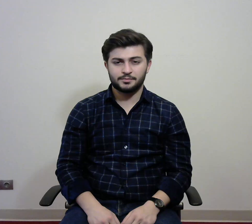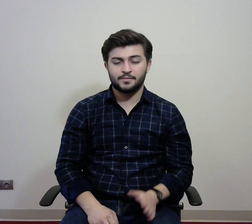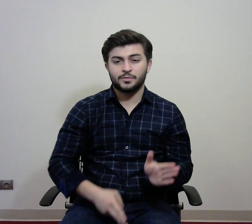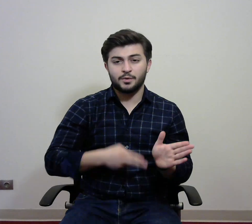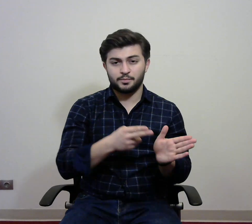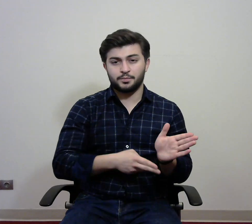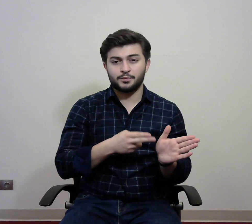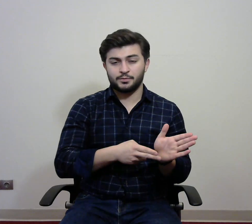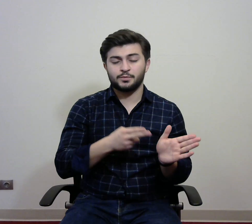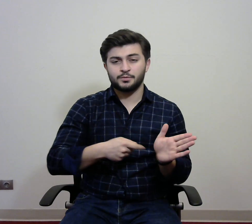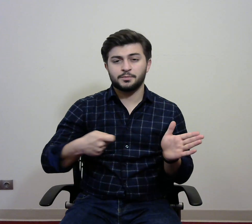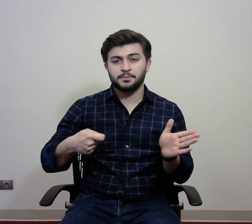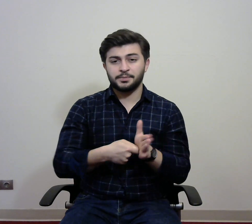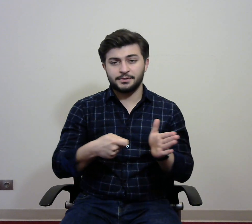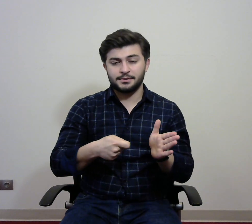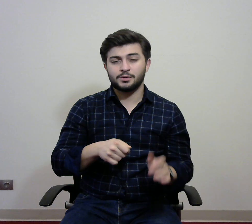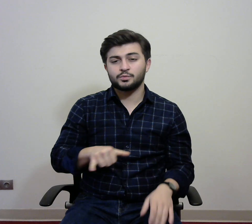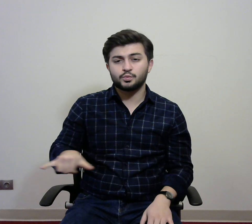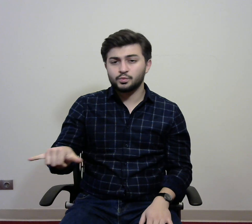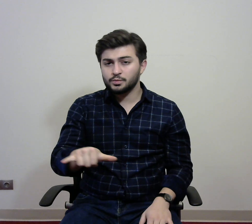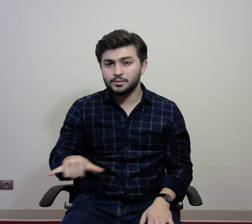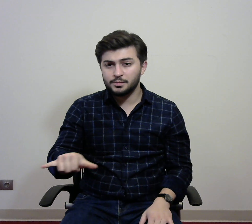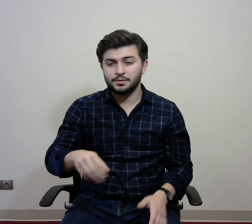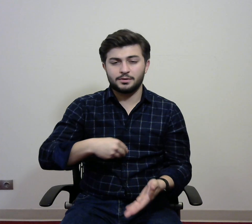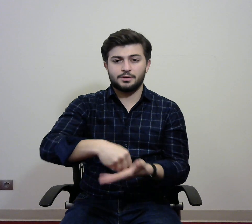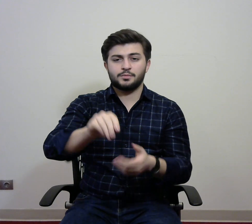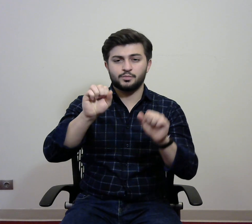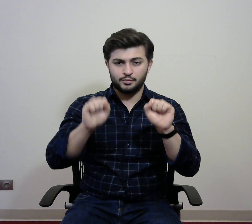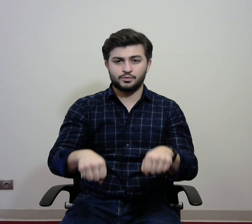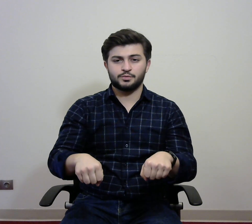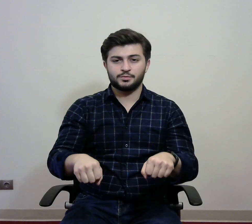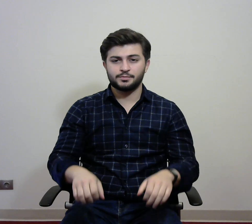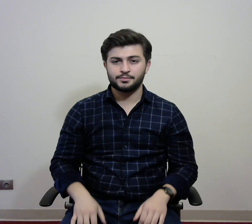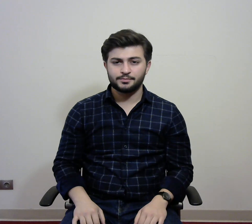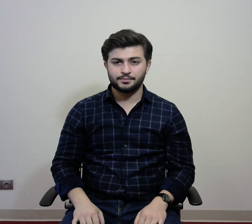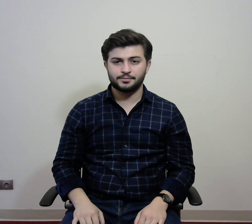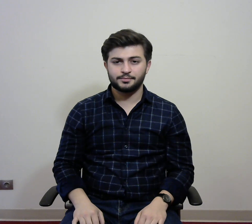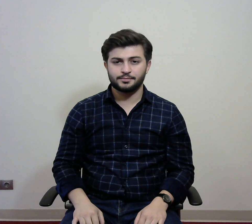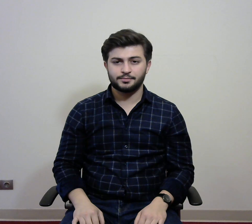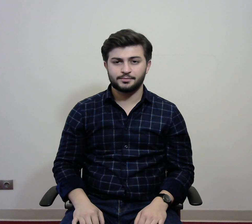Qatar biletini haradan almaq olar?